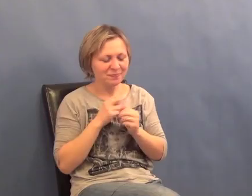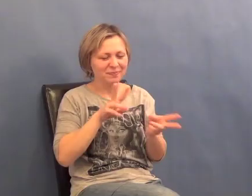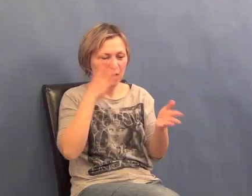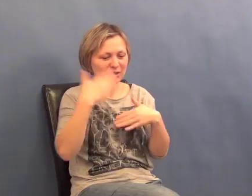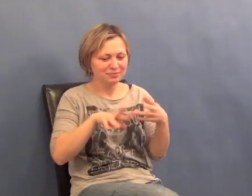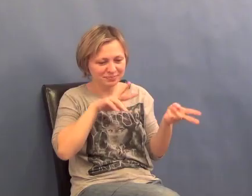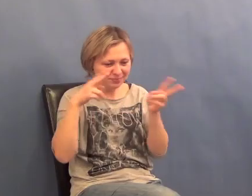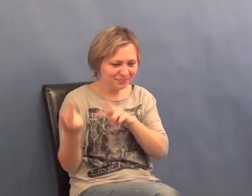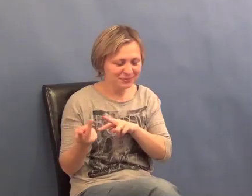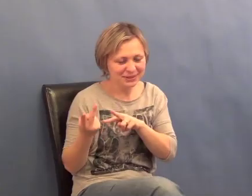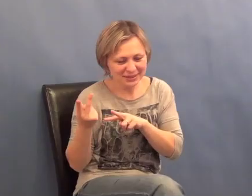Koniec i następne.